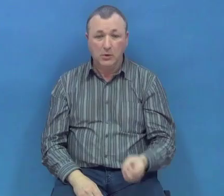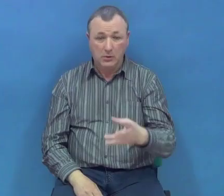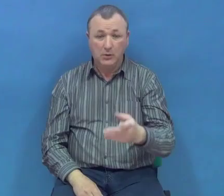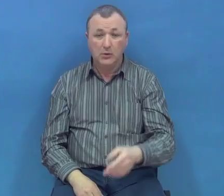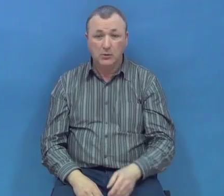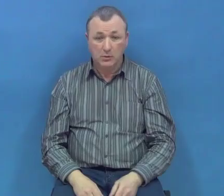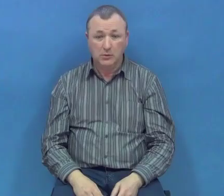Tak.